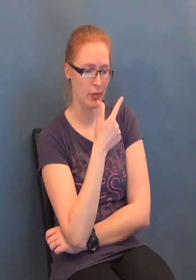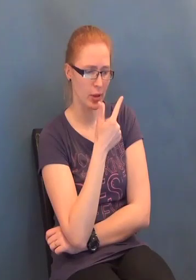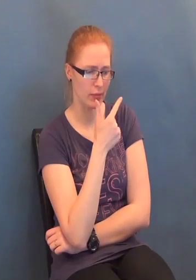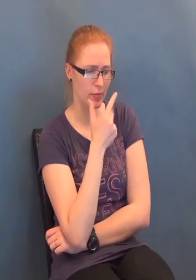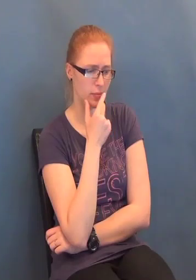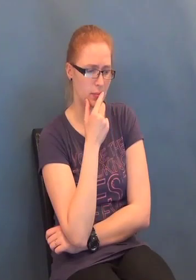Dwudziesty trzeci, dwudziesty trzeci?